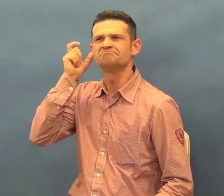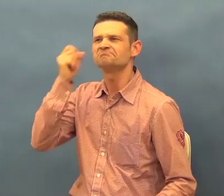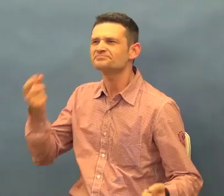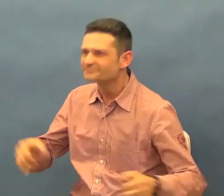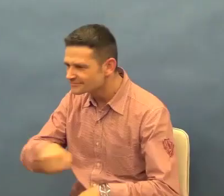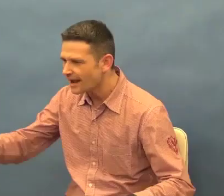Tata słyszał dziwne dźwięki.